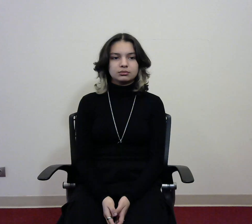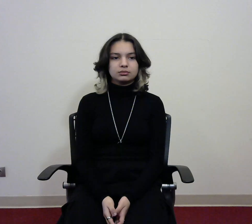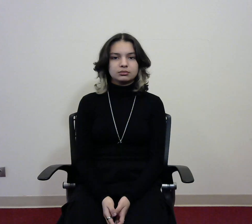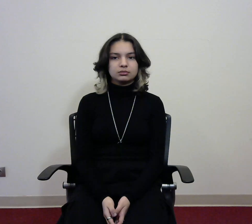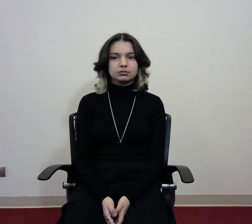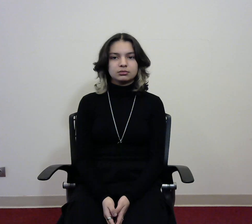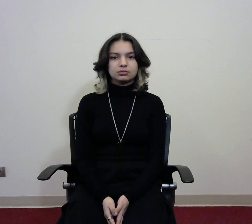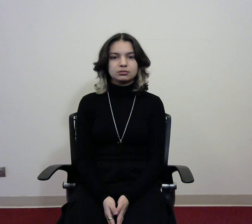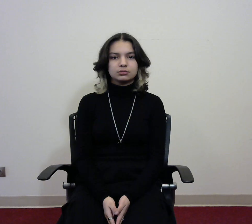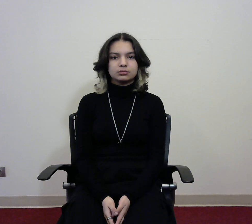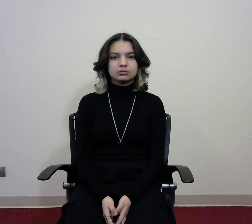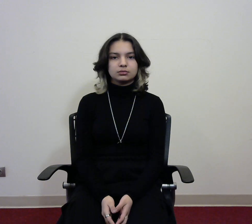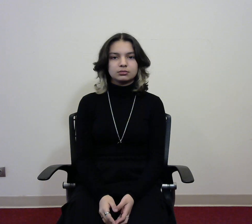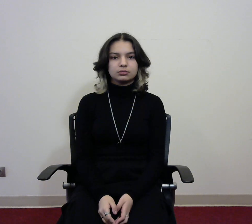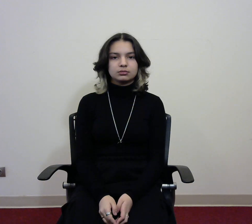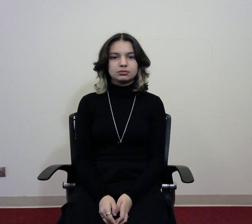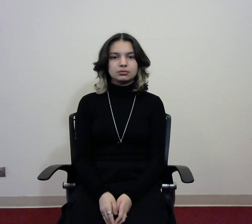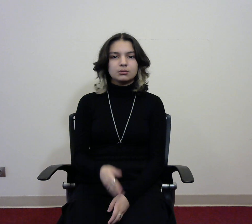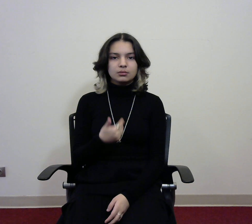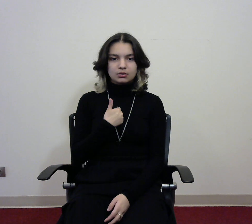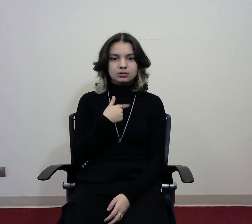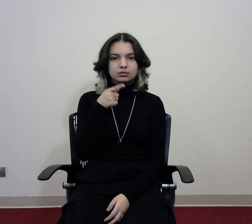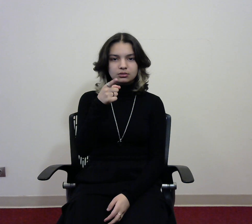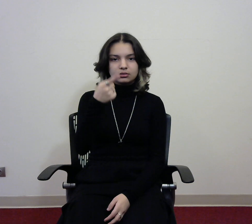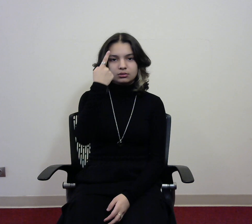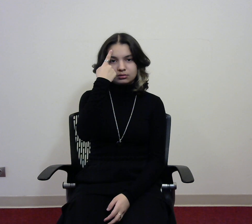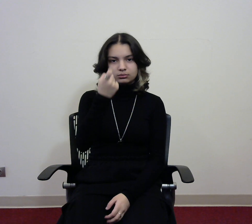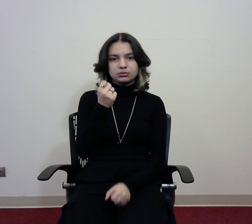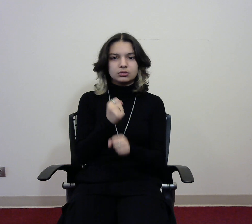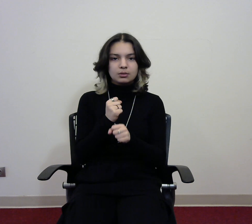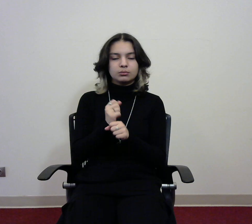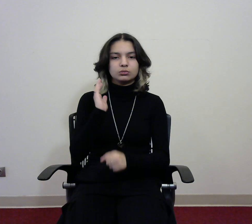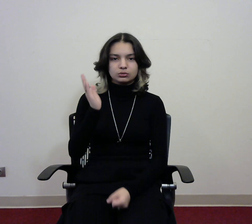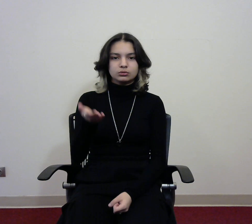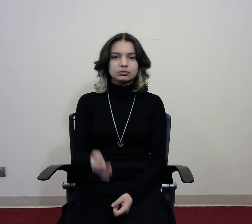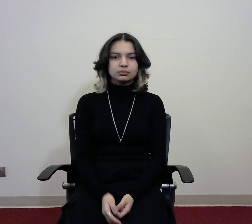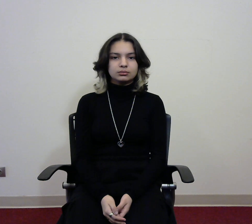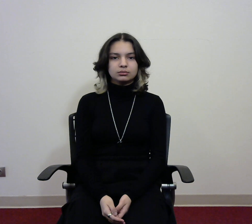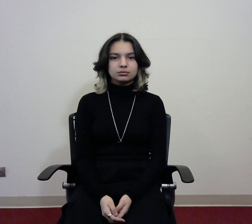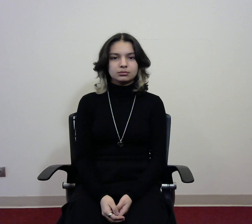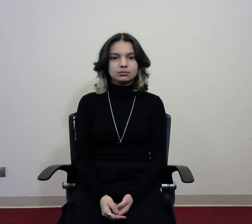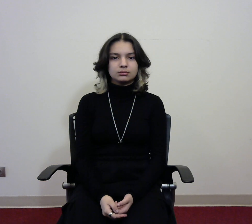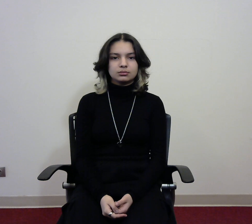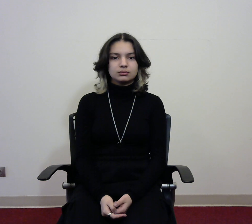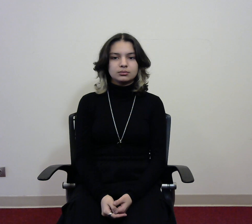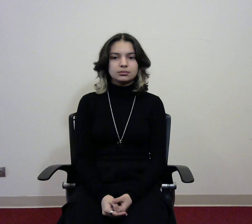Mən sizə xəbər edəcəyəm